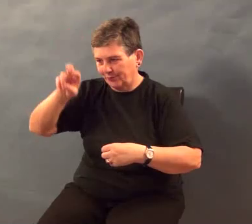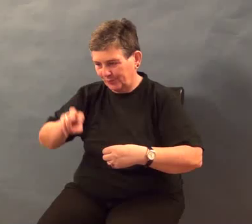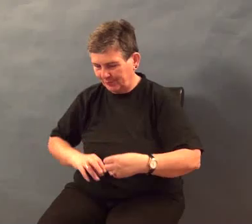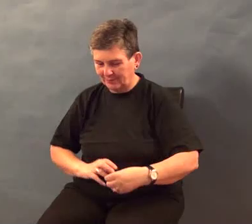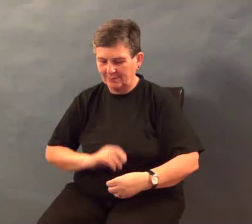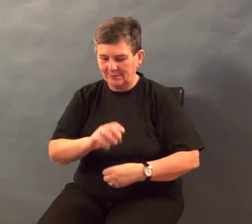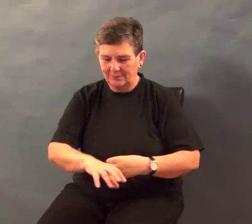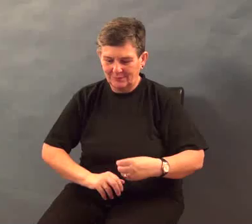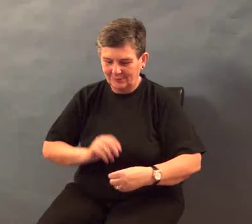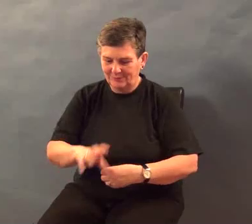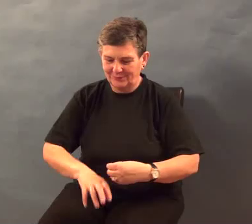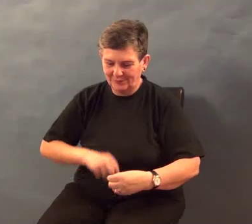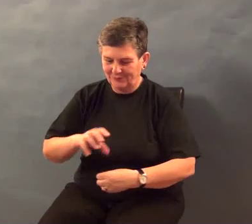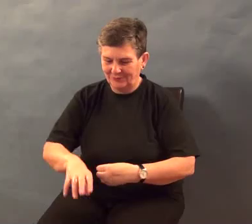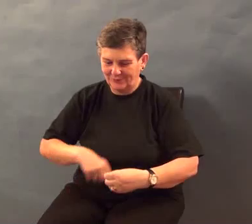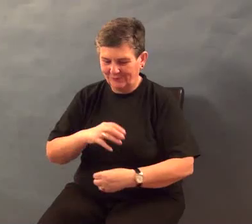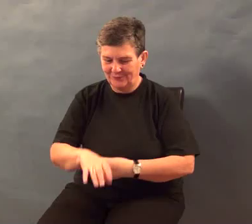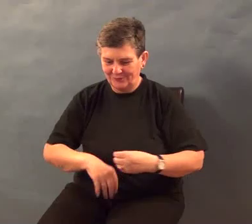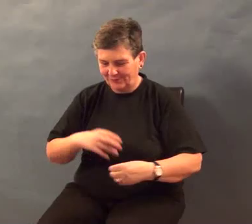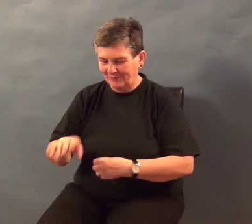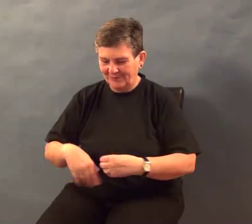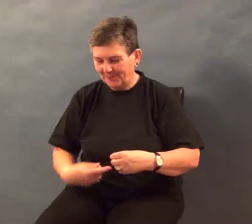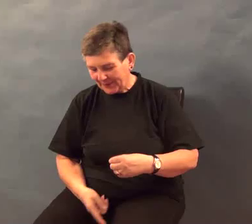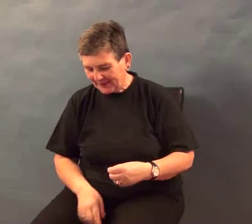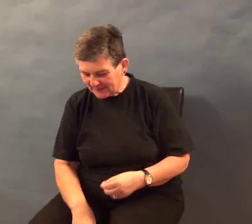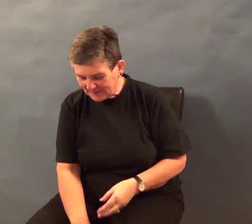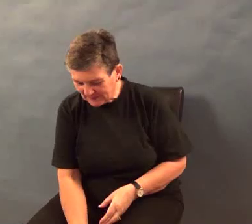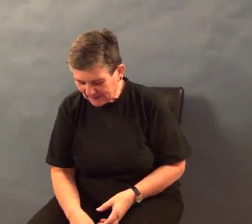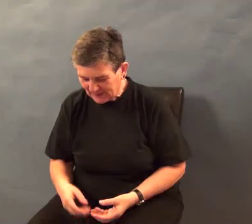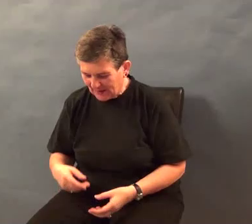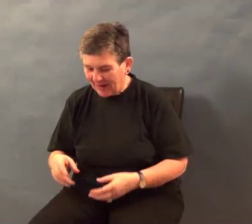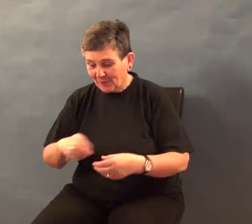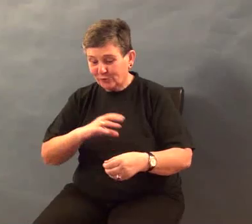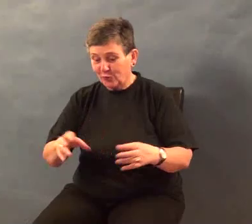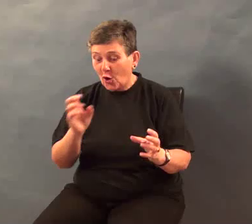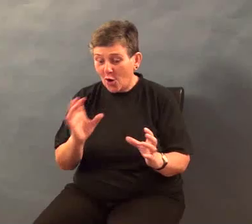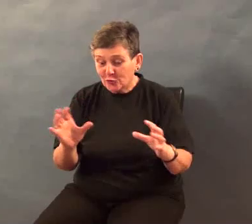Schodzi na dół, wyjmuje z fartucha i przerzuca je do kosza.